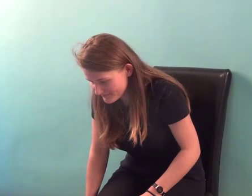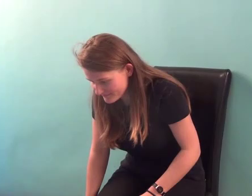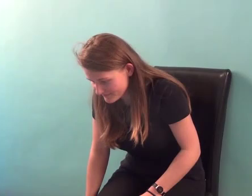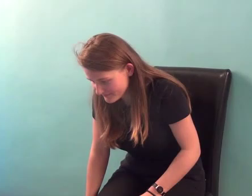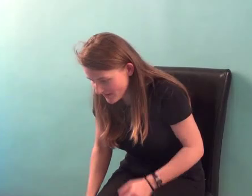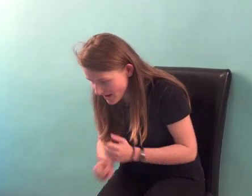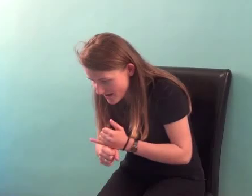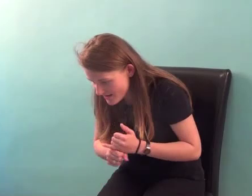Na kawę.